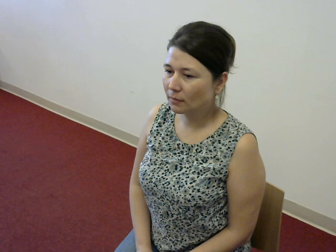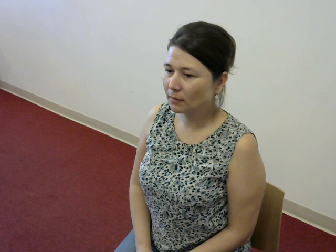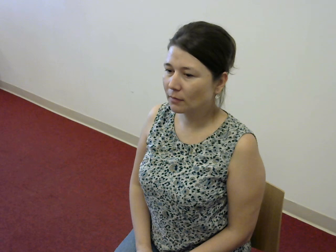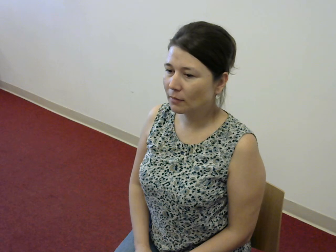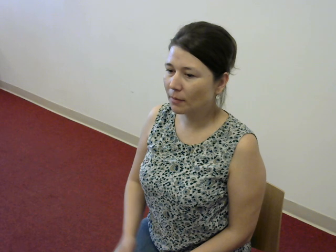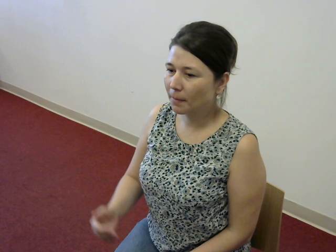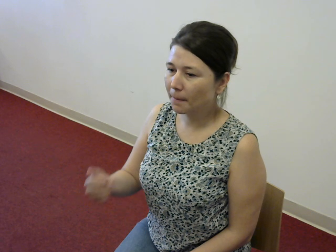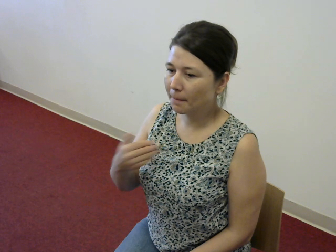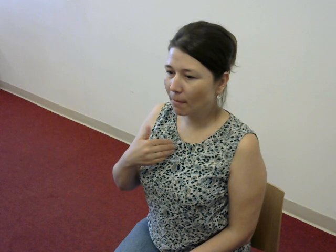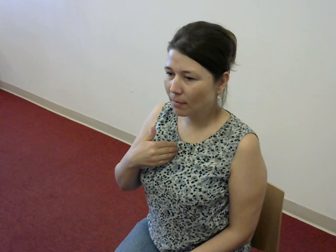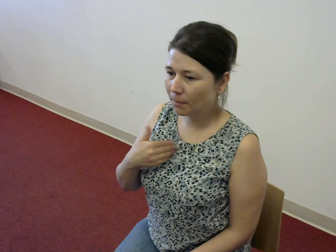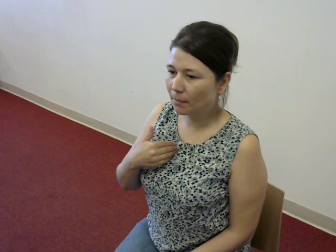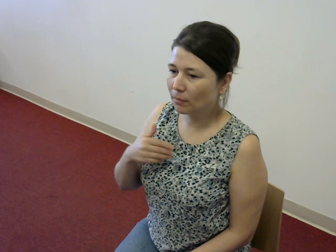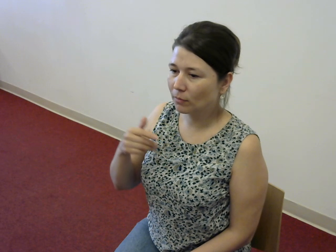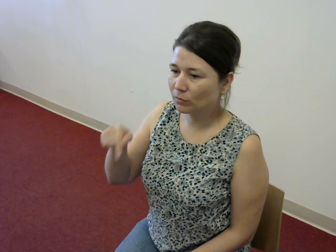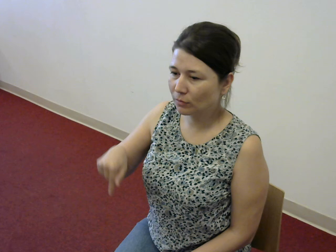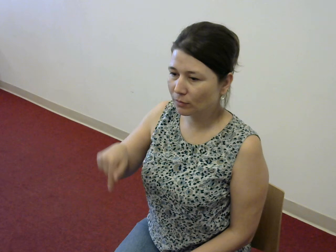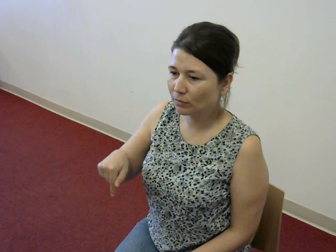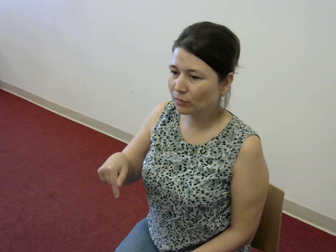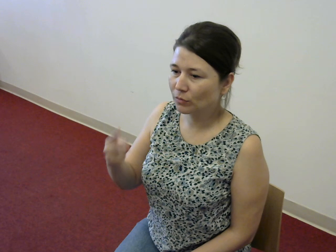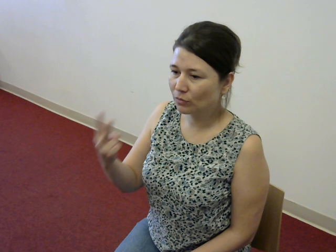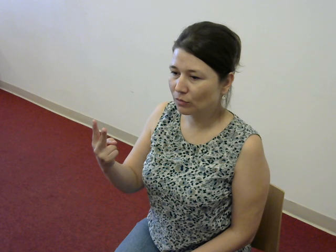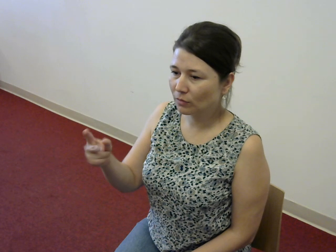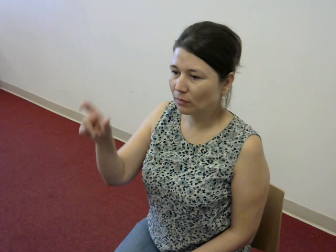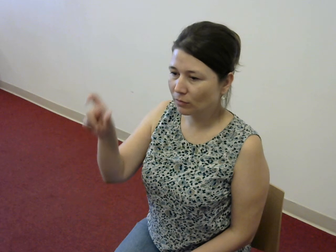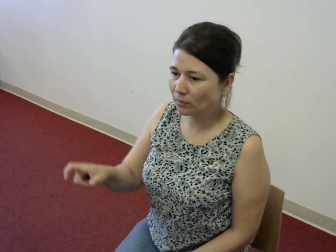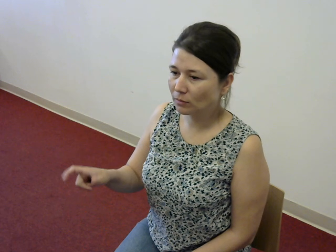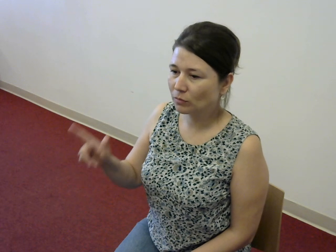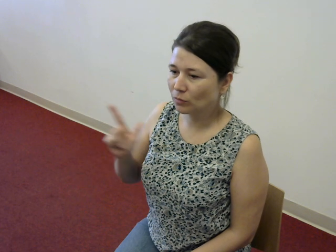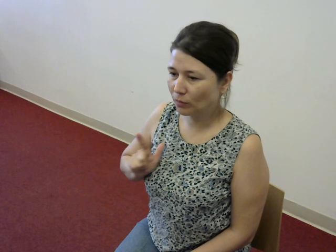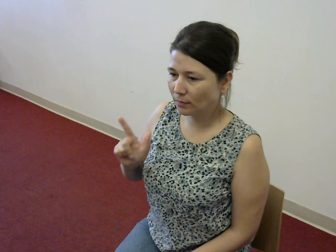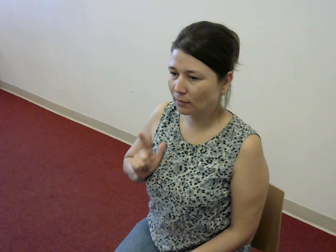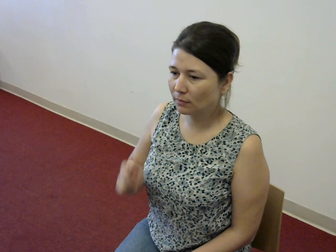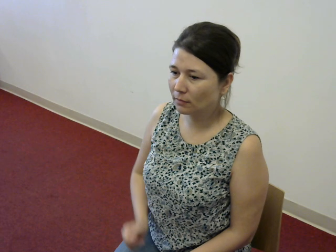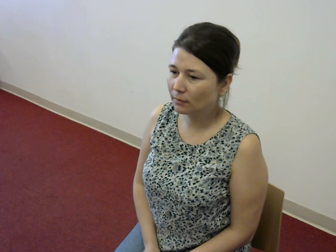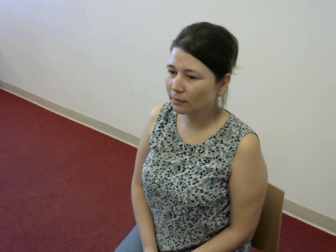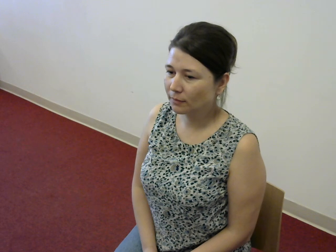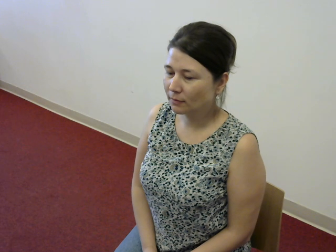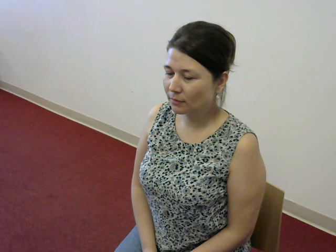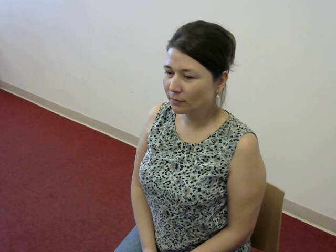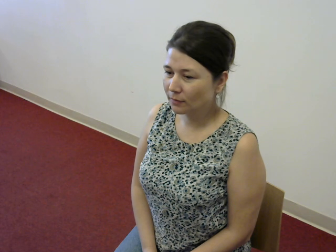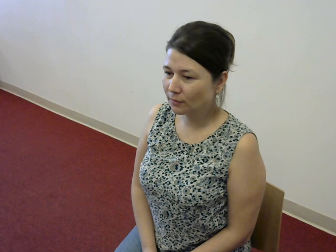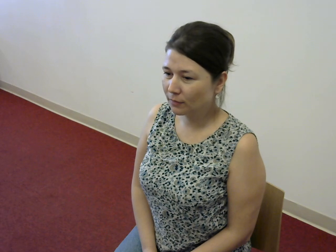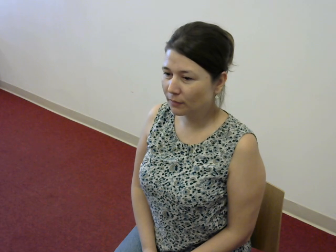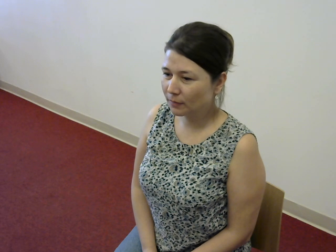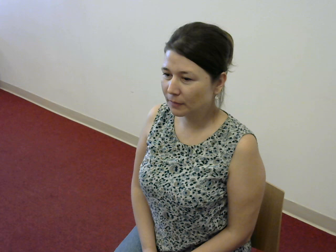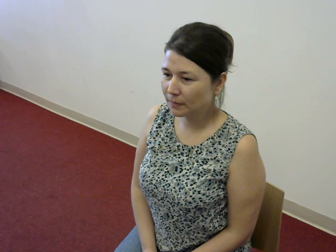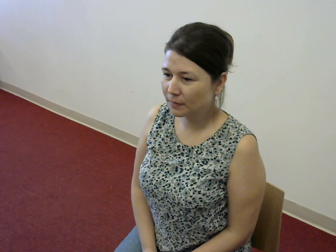Məni aşağıda 2 nəfər gözləyir